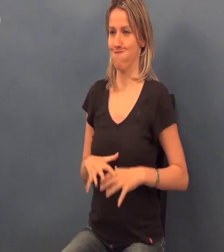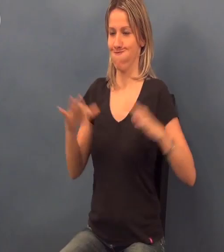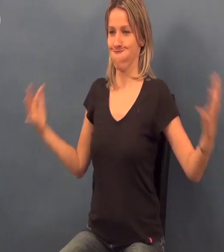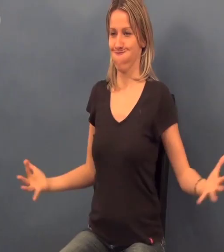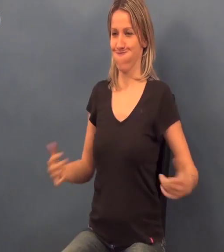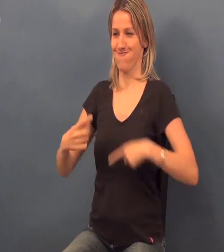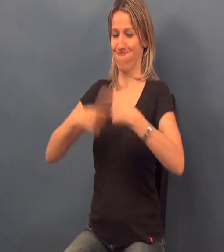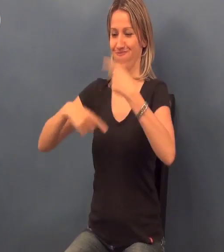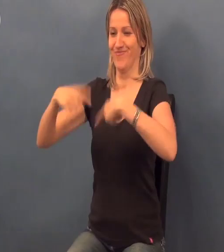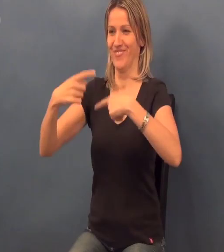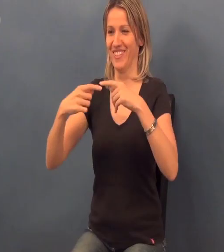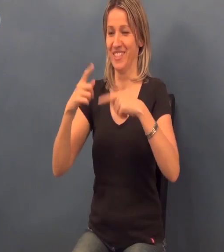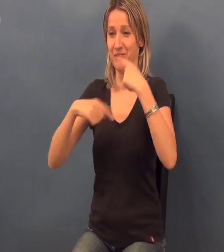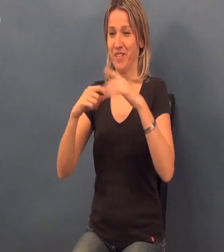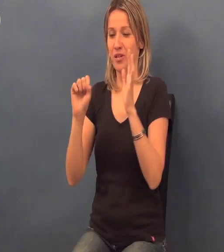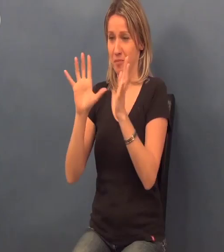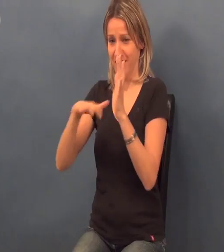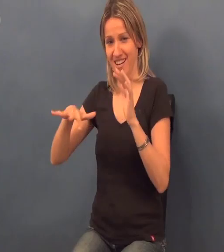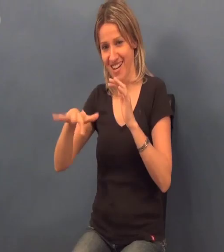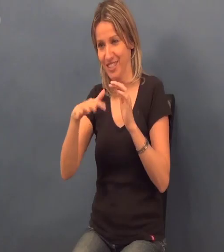Toczy się przez miasto, przez ulicę.